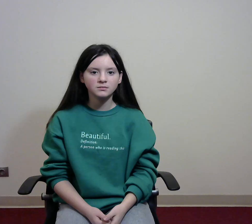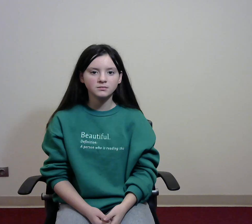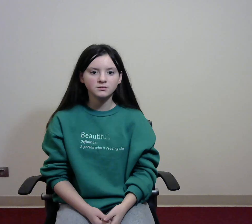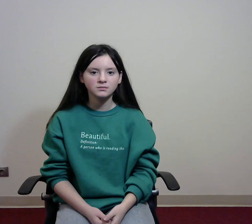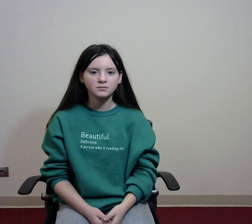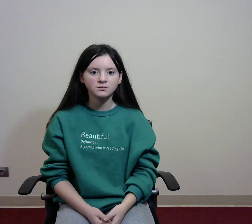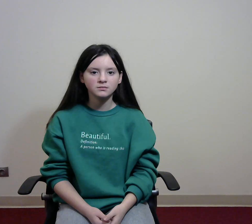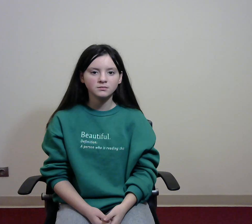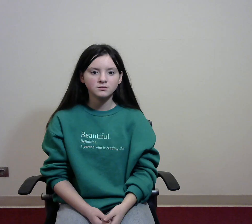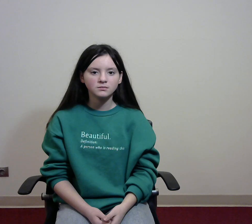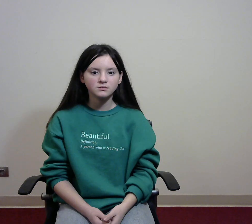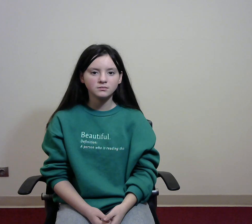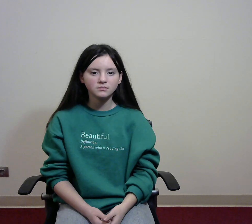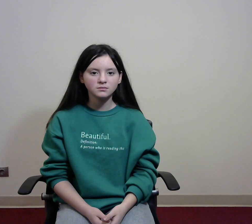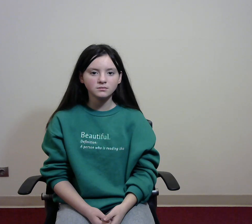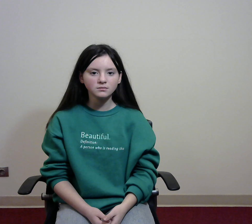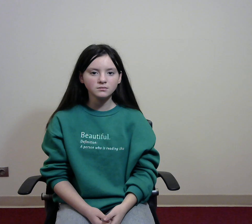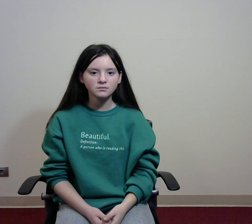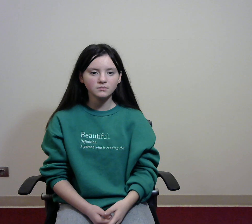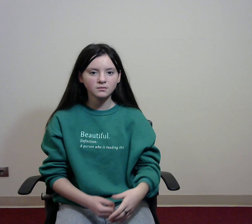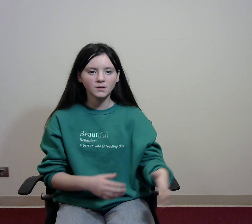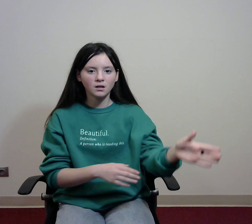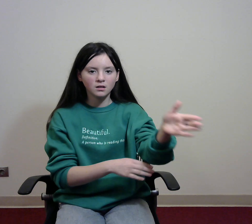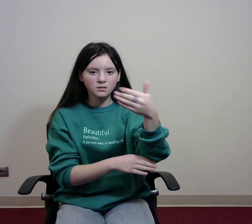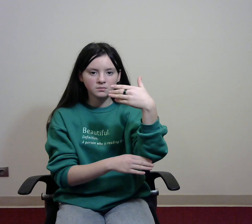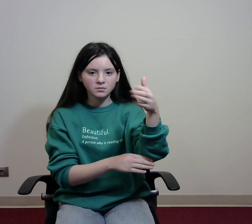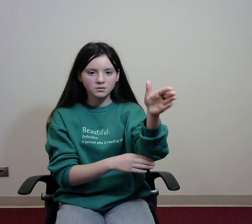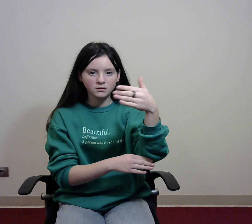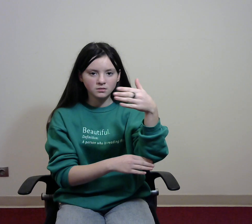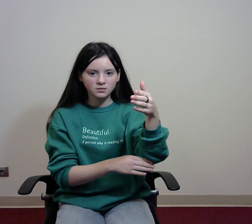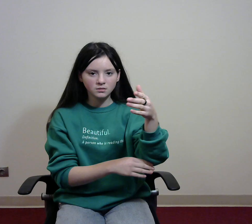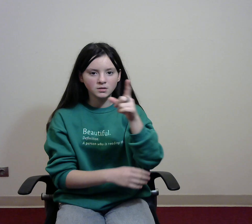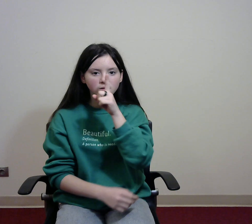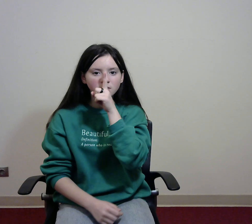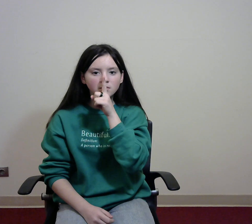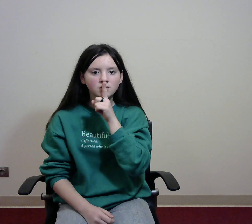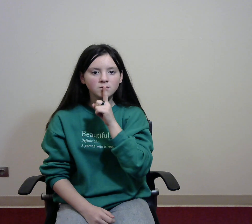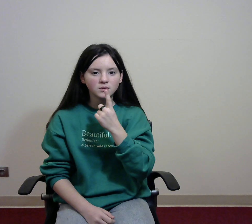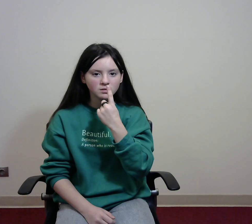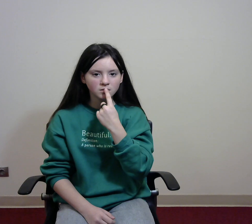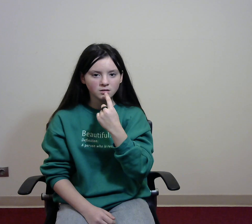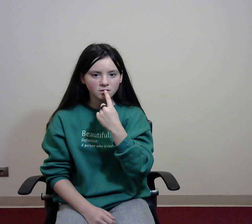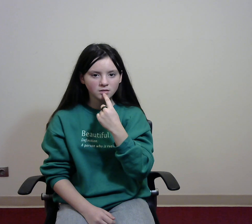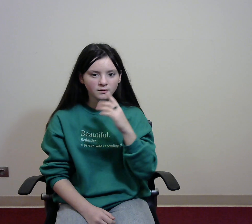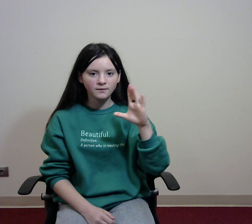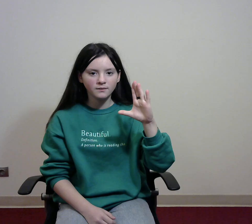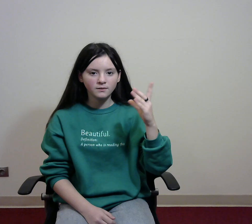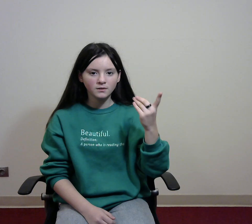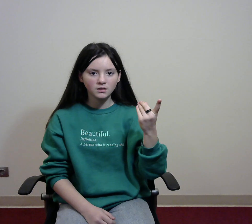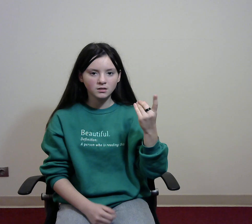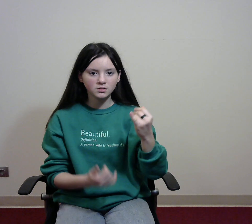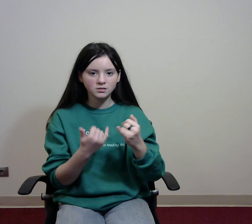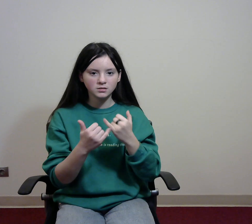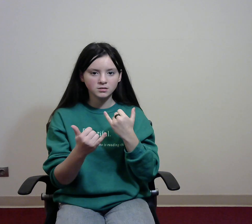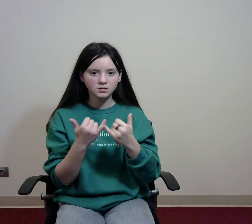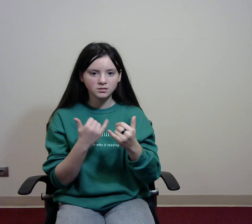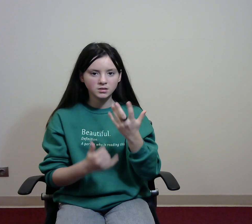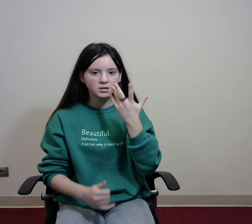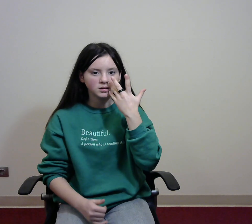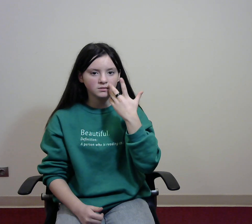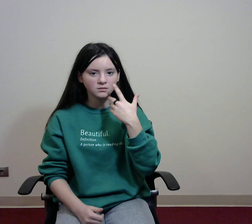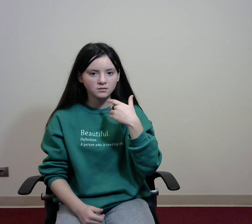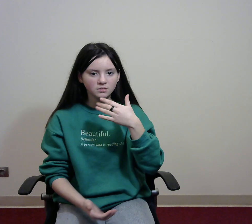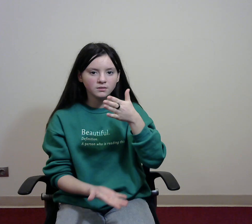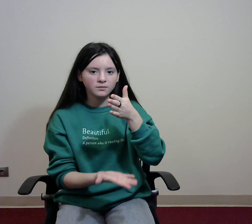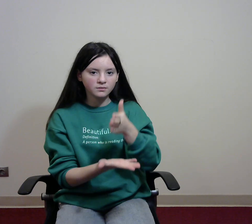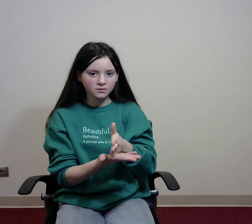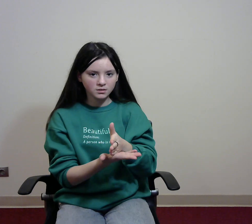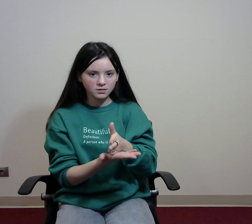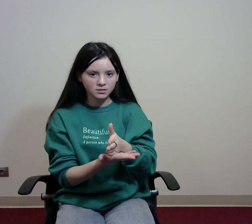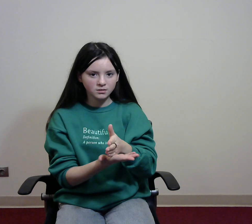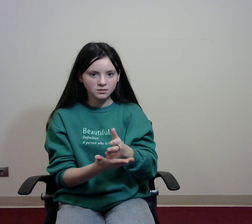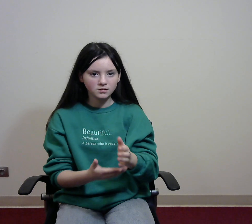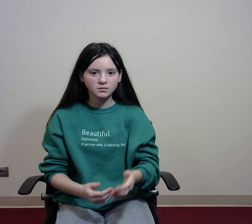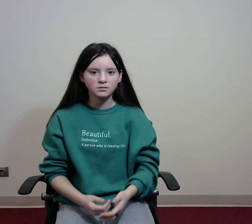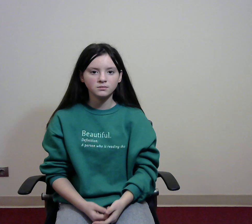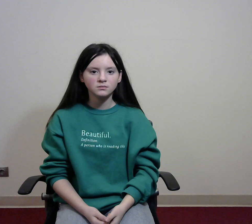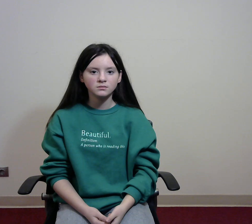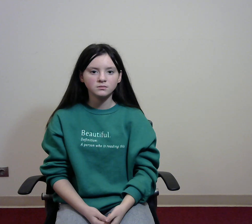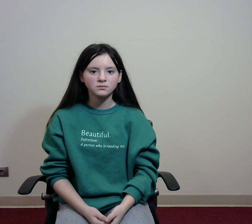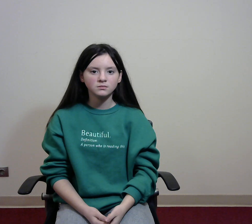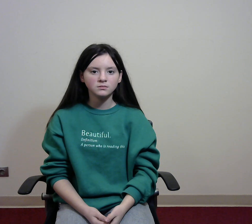Bayrağımızda mavi, qırmızı və yaşıl rənglər var